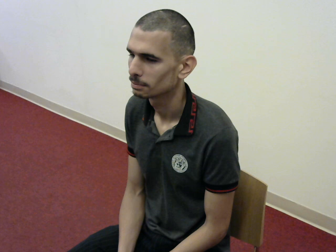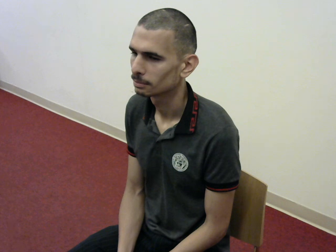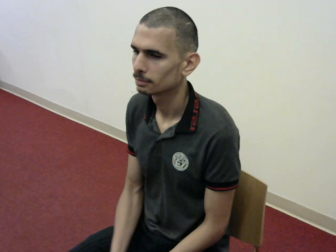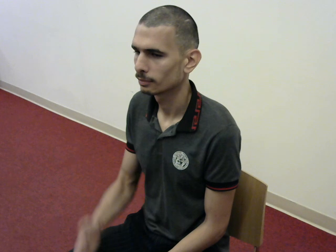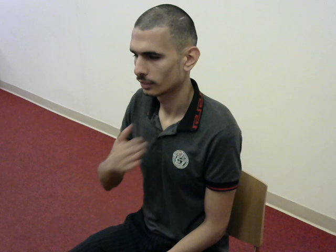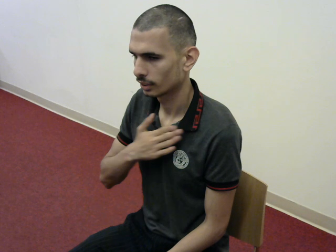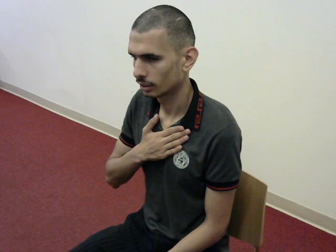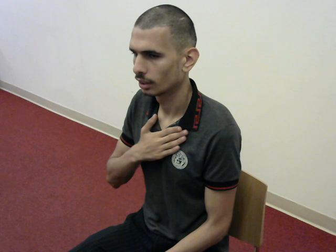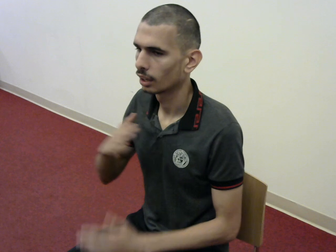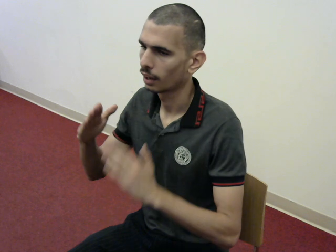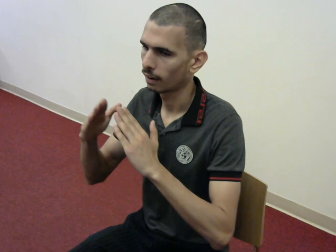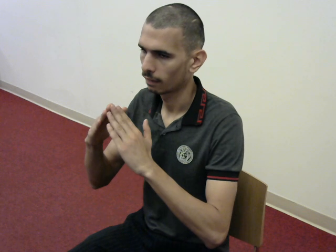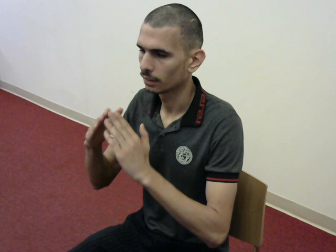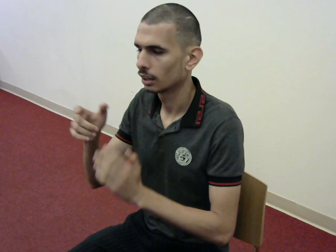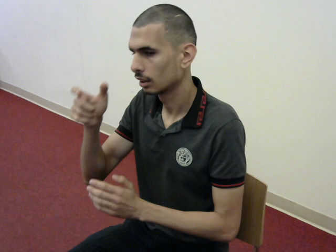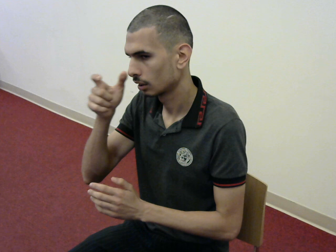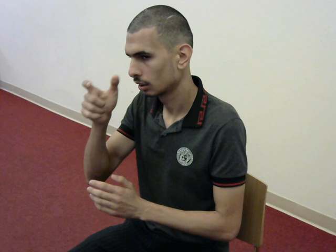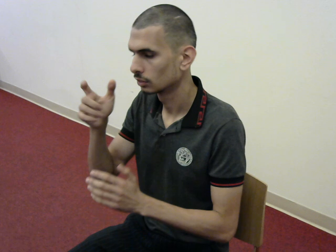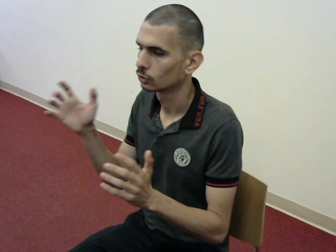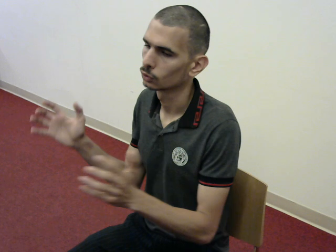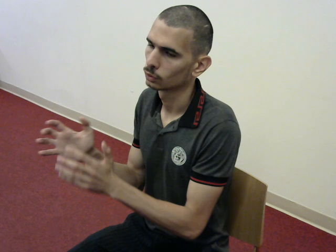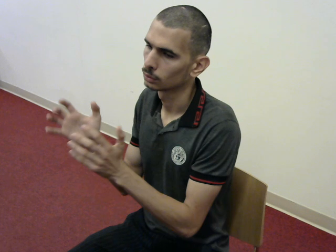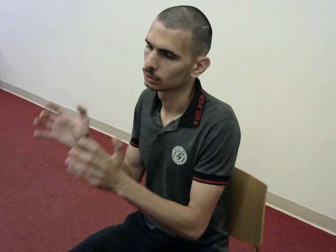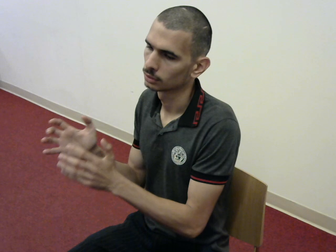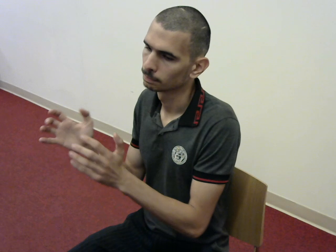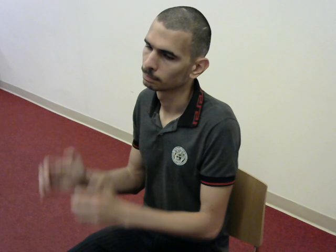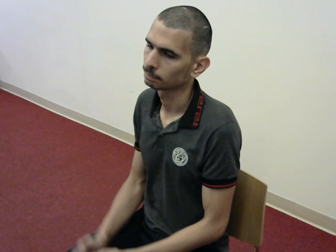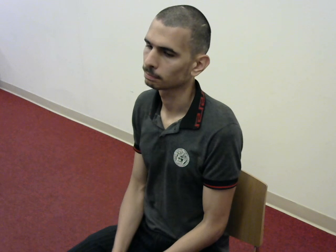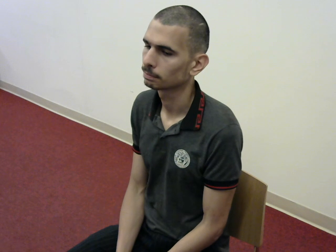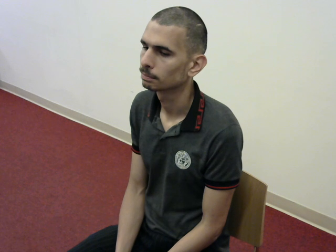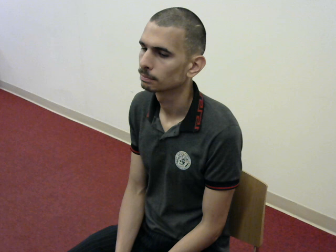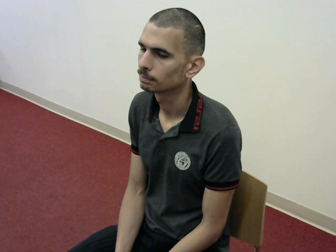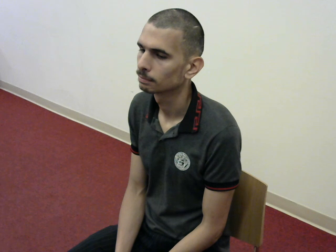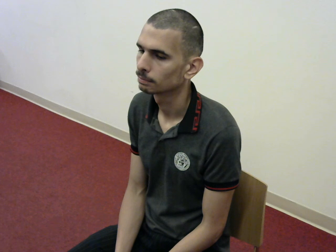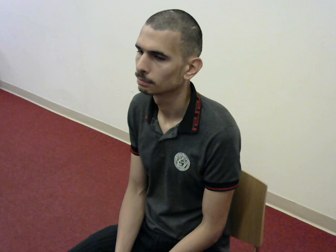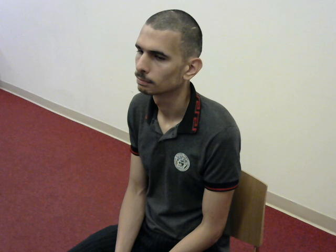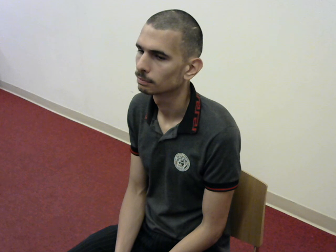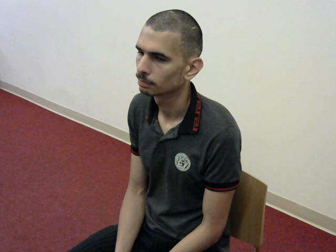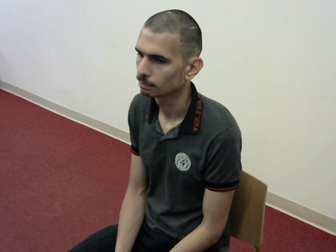Mən evdə it saxlayıram